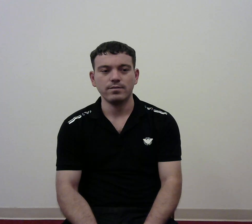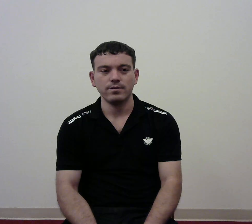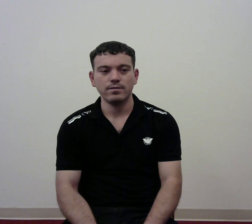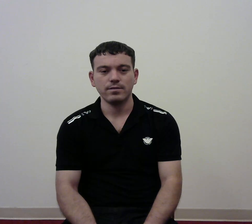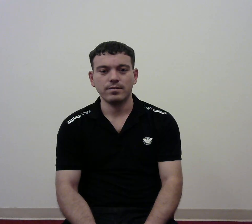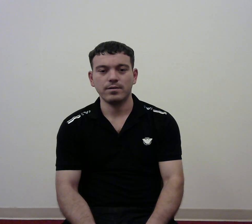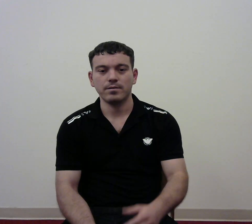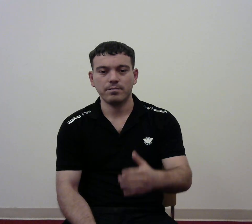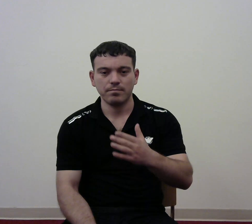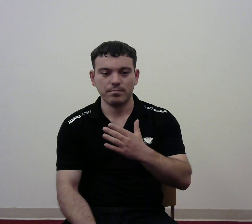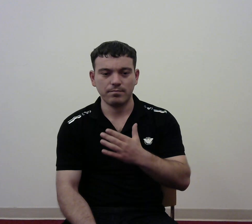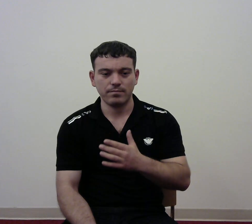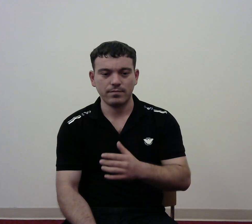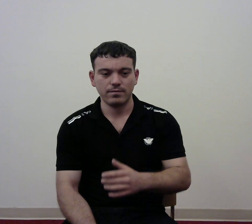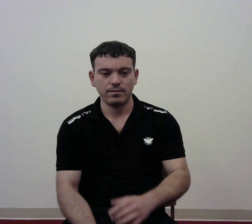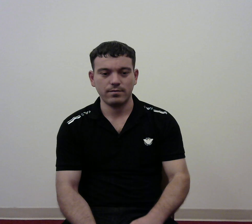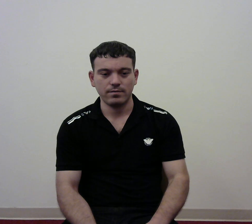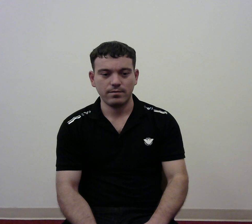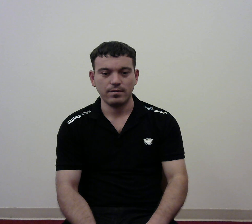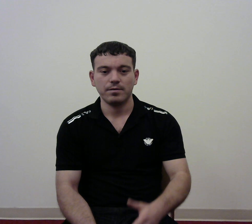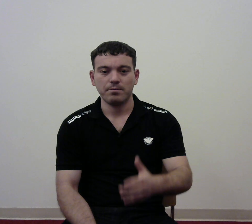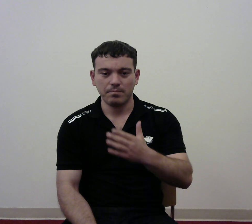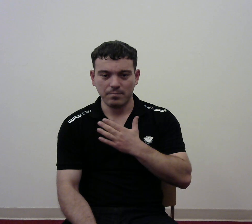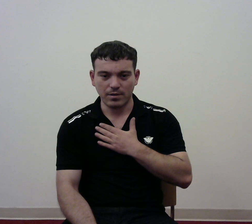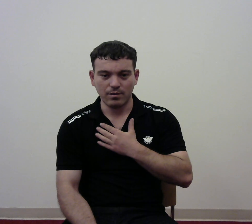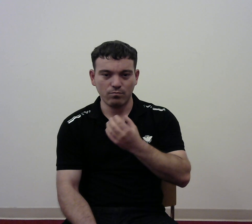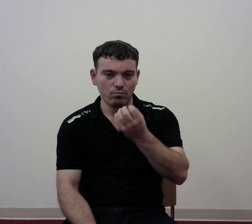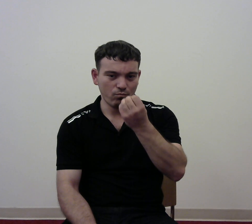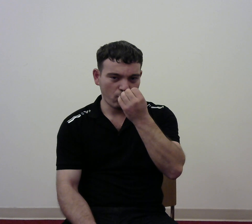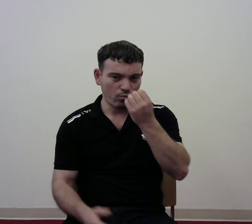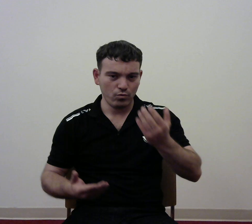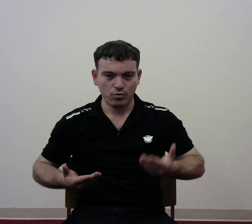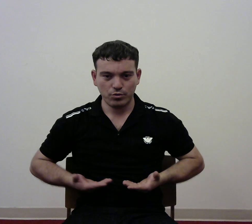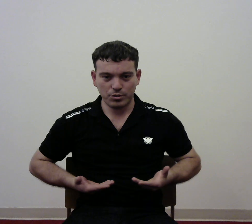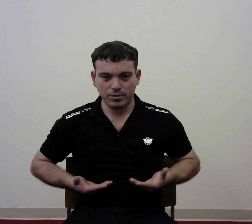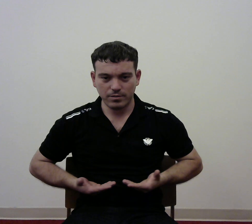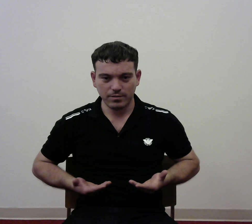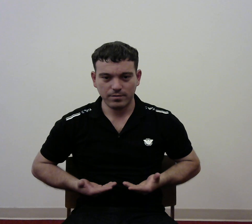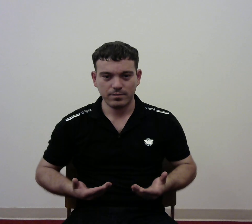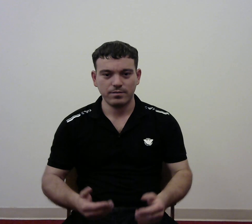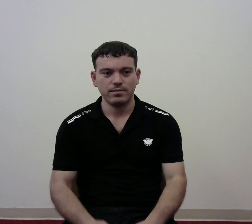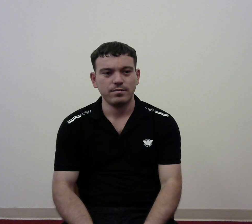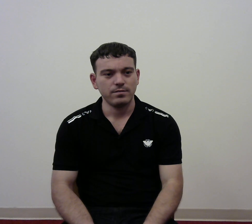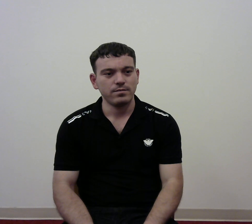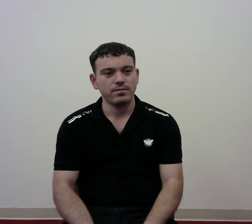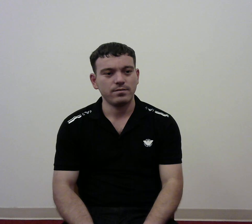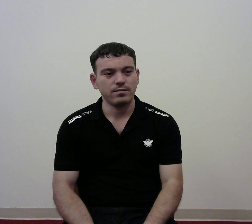Mən Bakıda yaşayıram